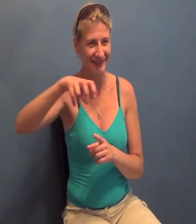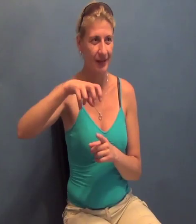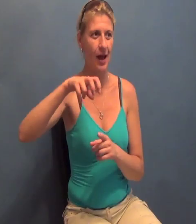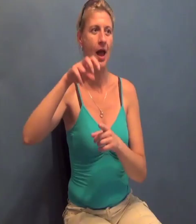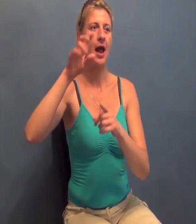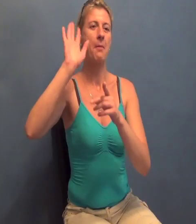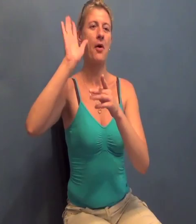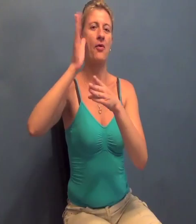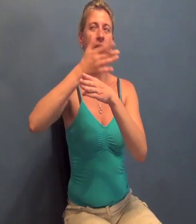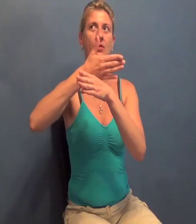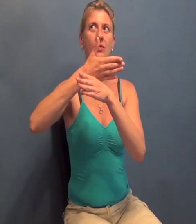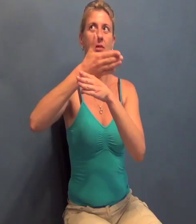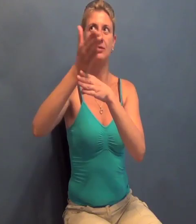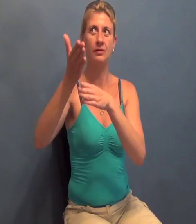Potem, co dalej?